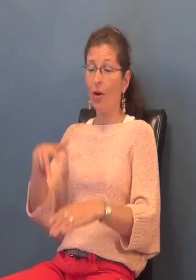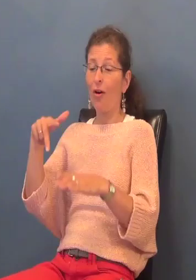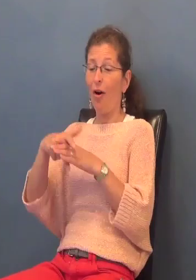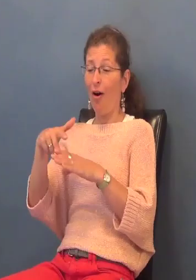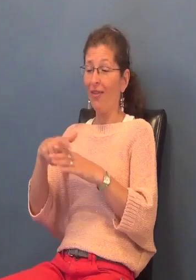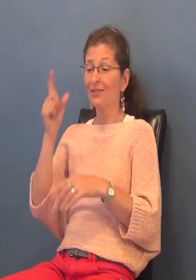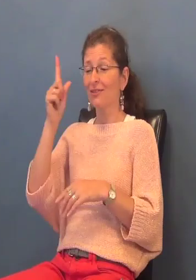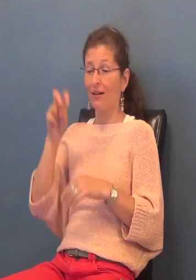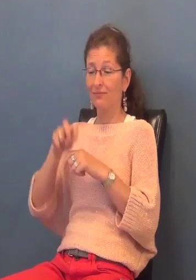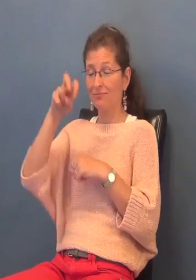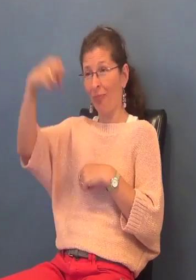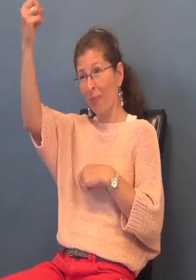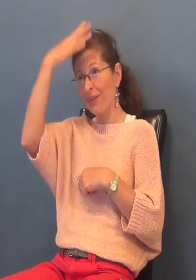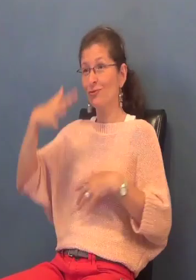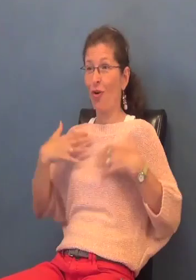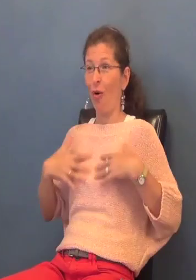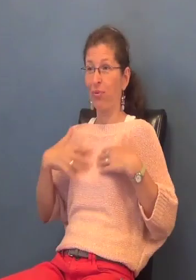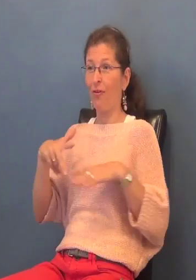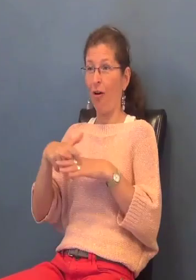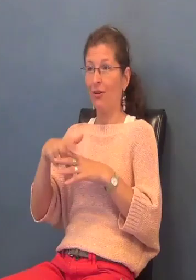Zakaz wchodzenia koni pod prysznic.